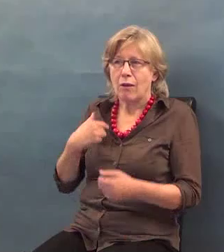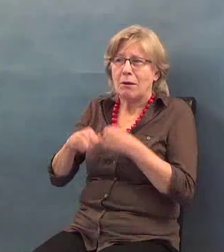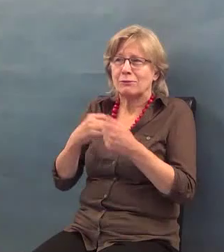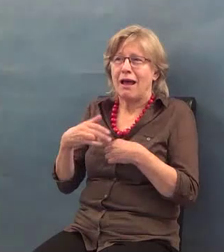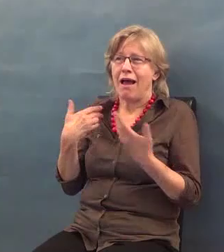Ja nie pracuję.